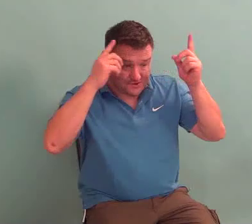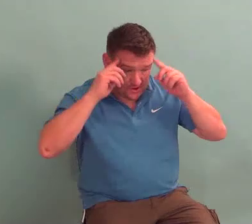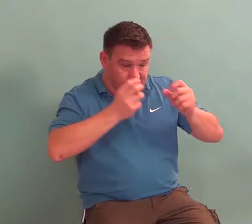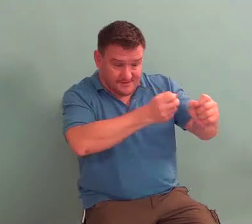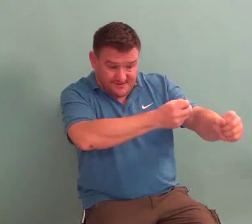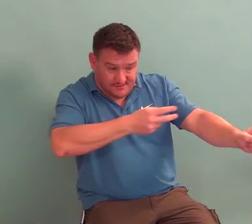Myszka strzeliła.